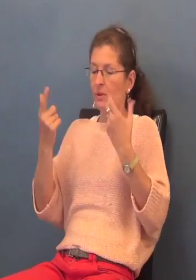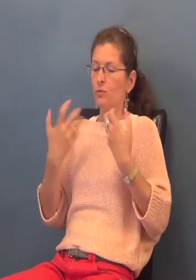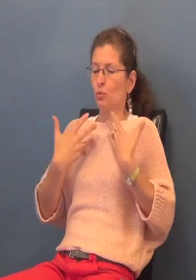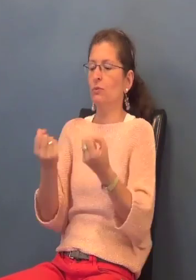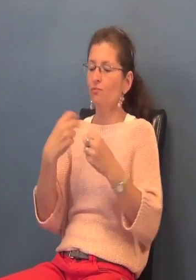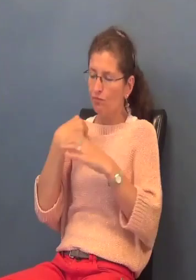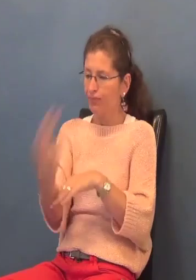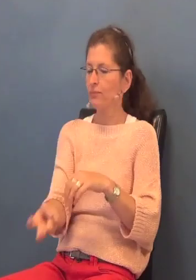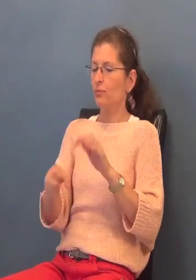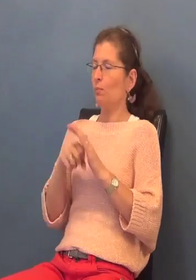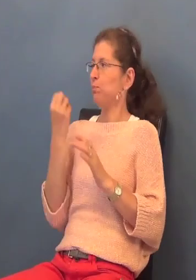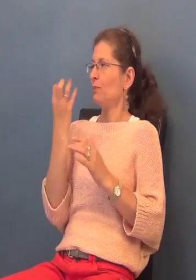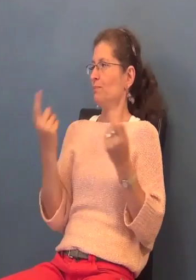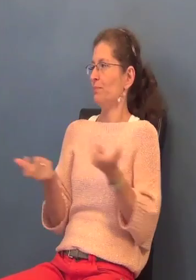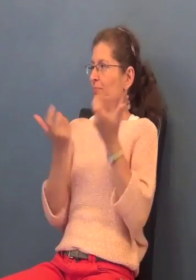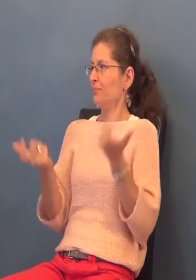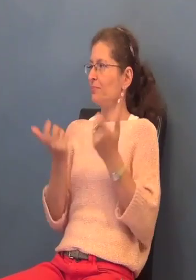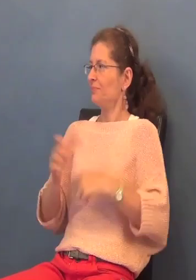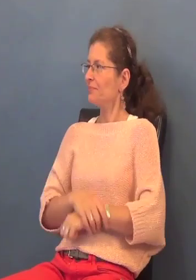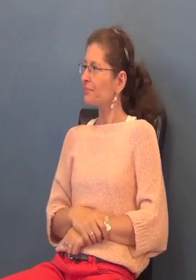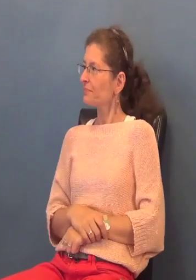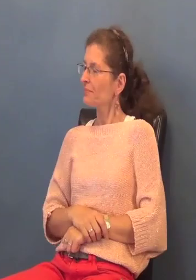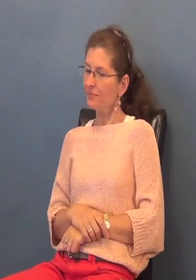Gdy się zbliży, jest niebezpieczeństwo upadku pod pociąg.